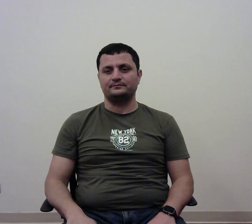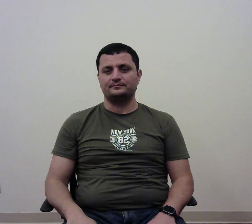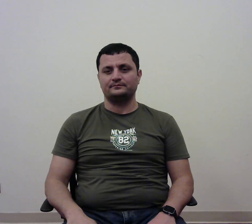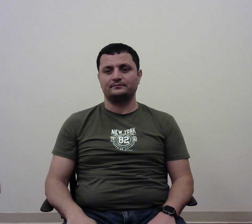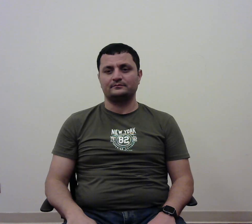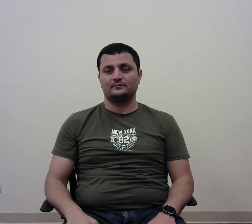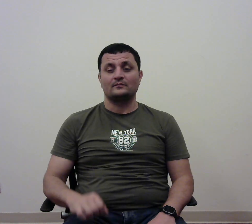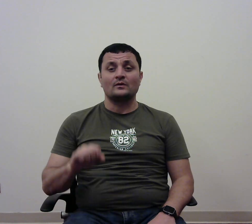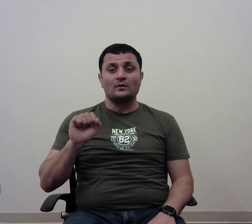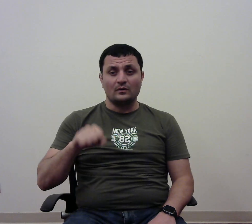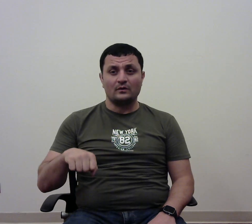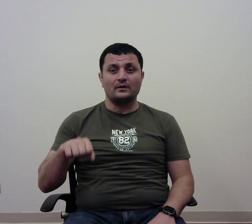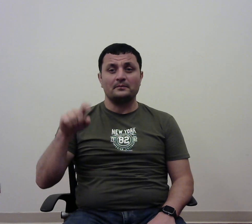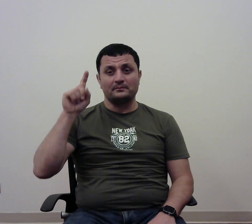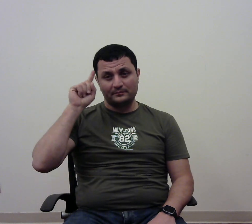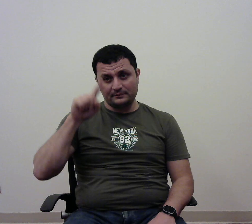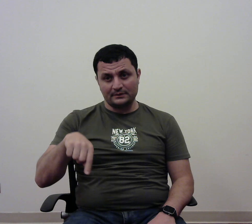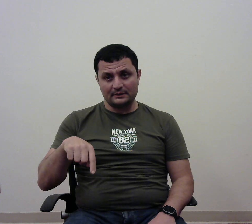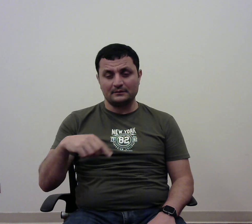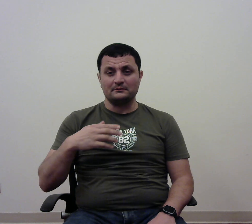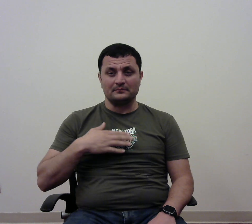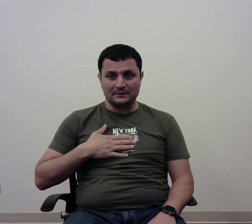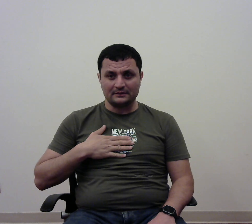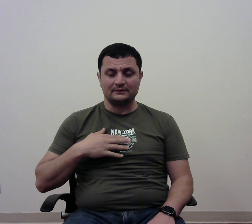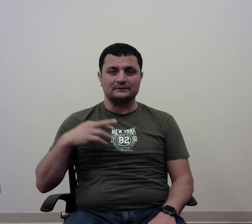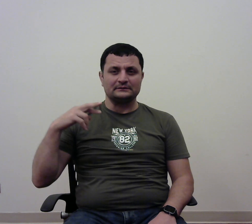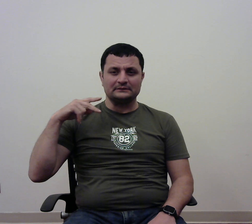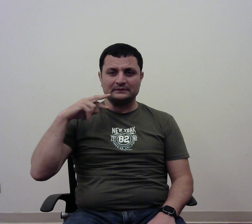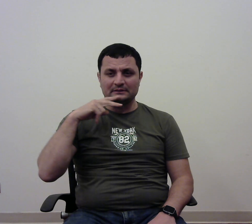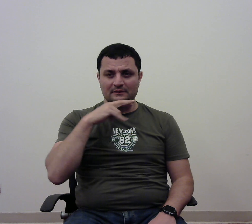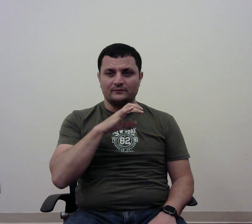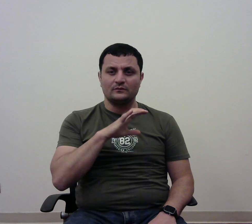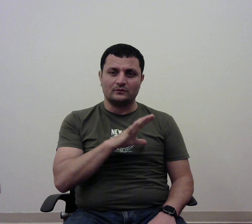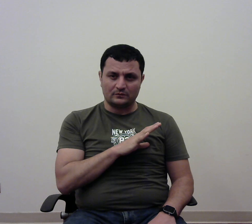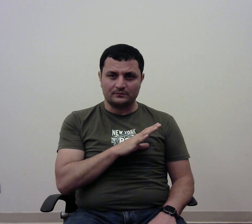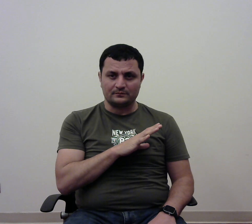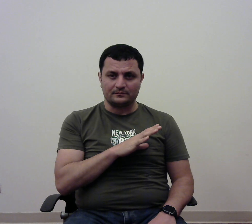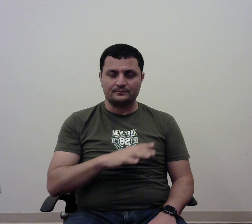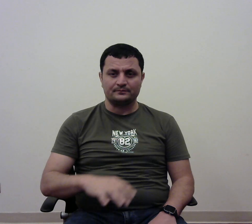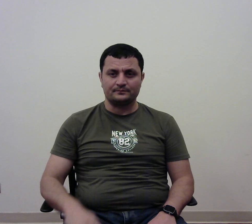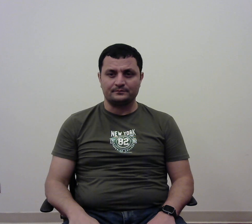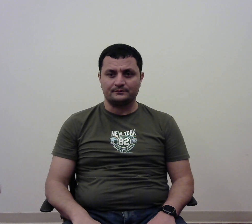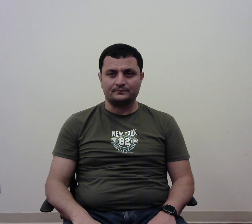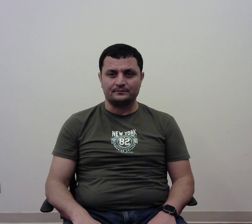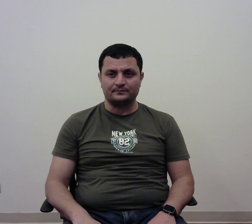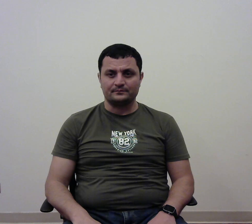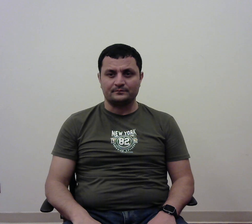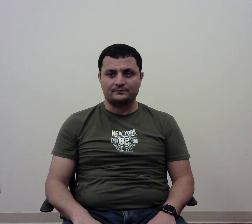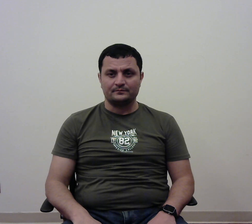Ola bilər mən zəhərlənmişəm